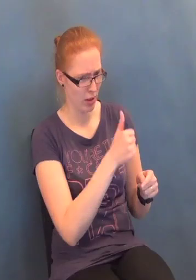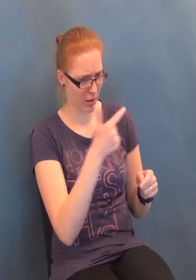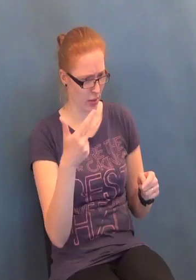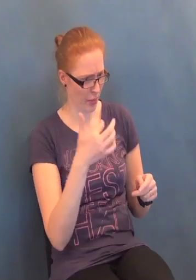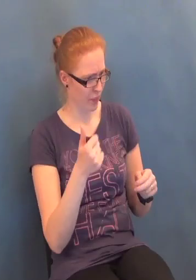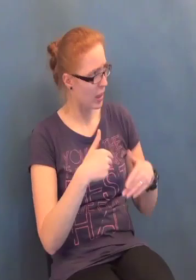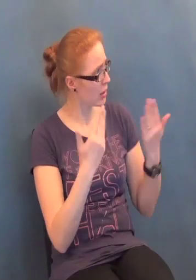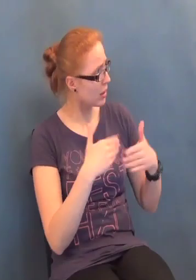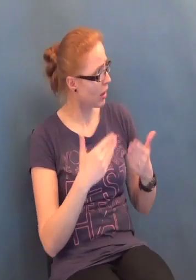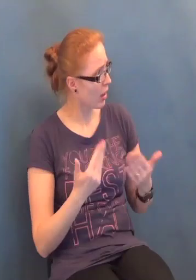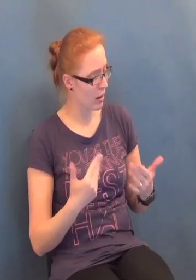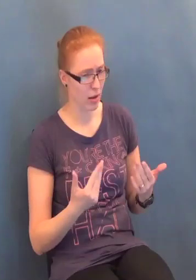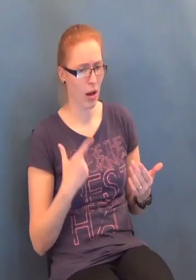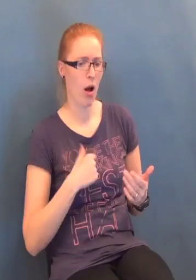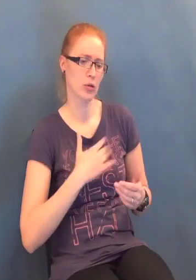To znaczy, że te liczby to są dni?